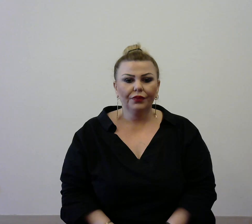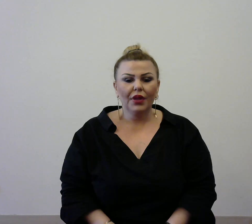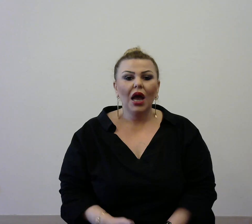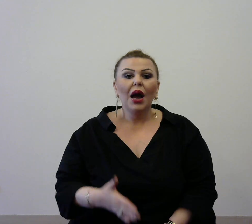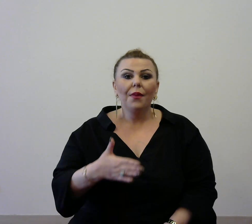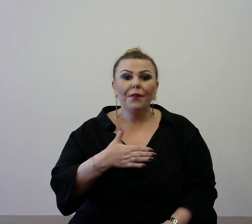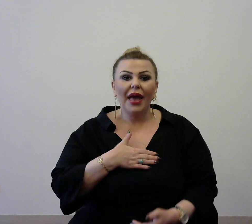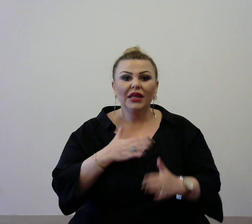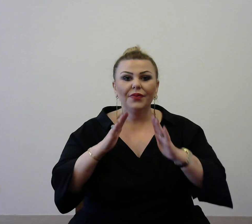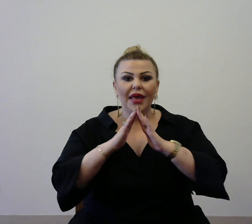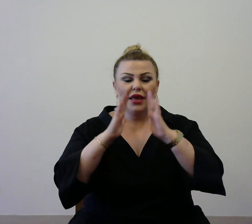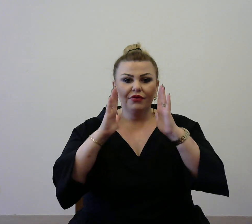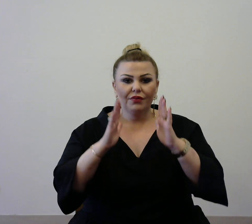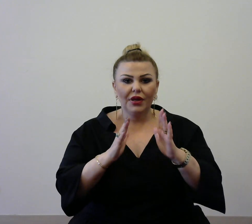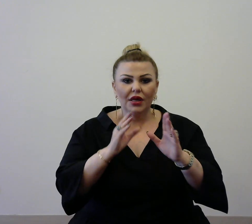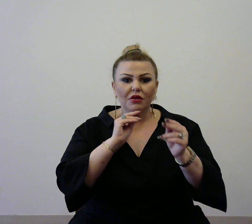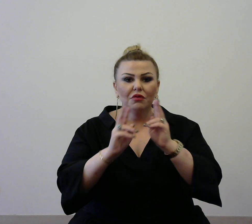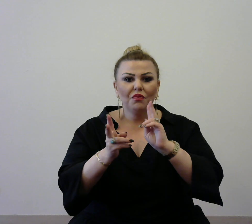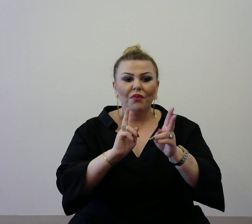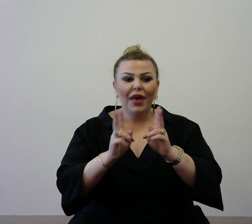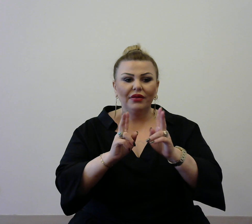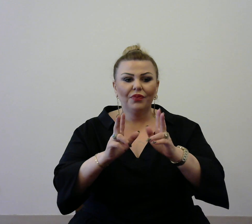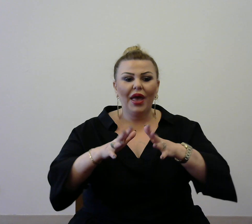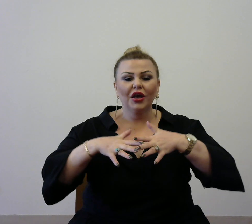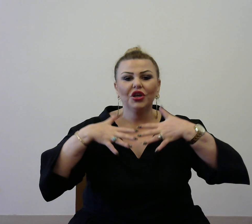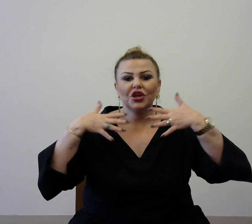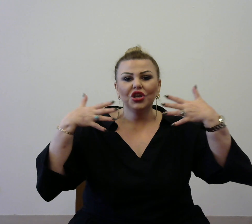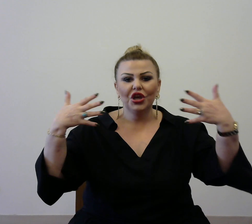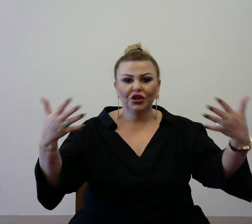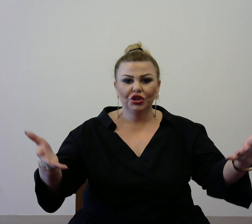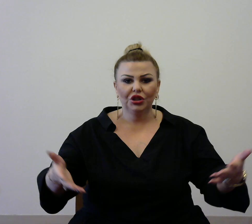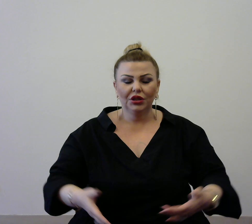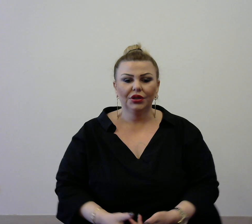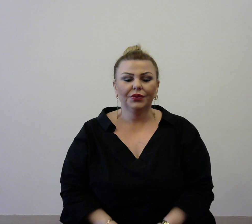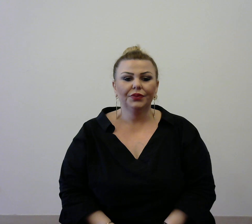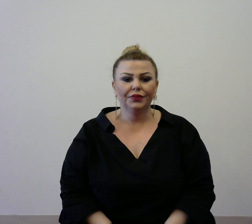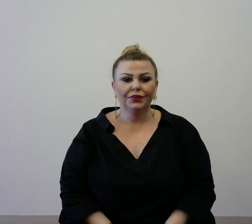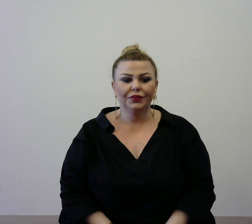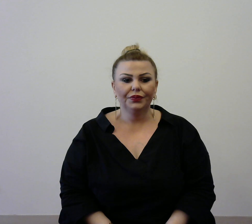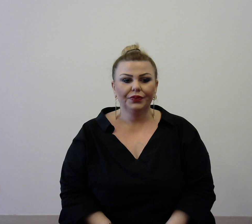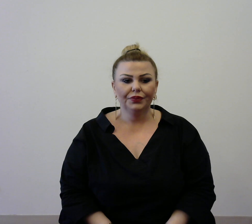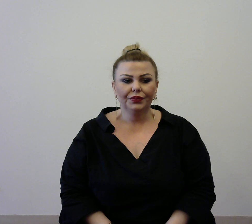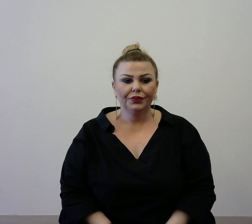Mənim evimin mətbəxi genişdir